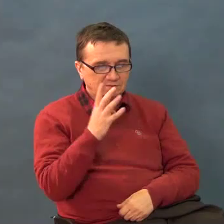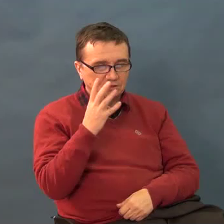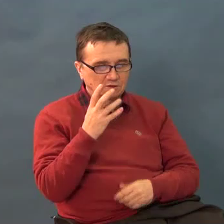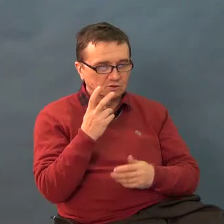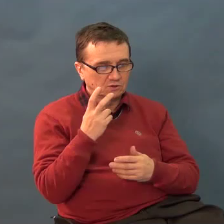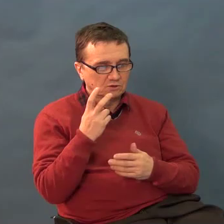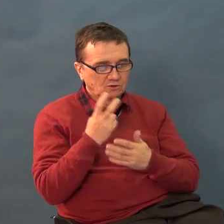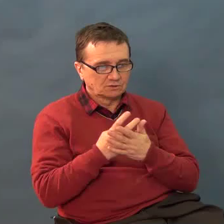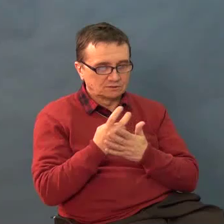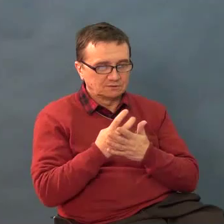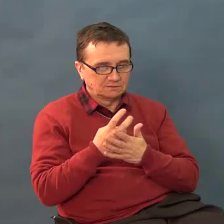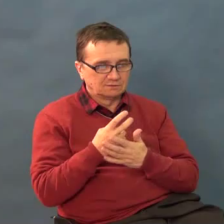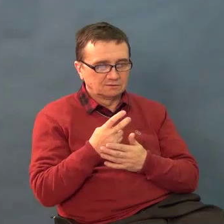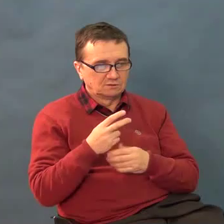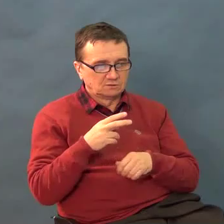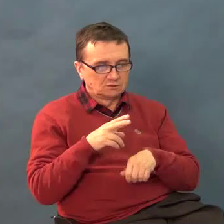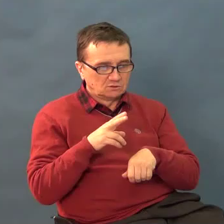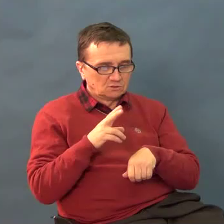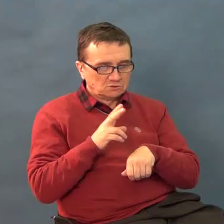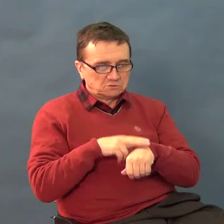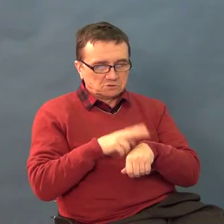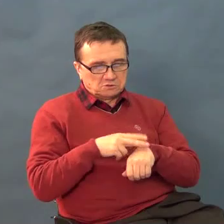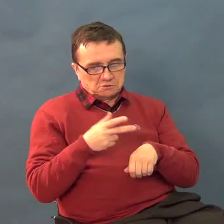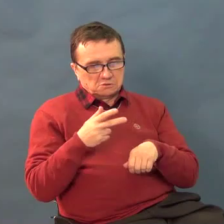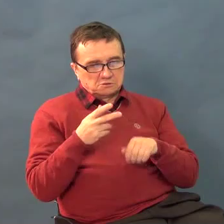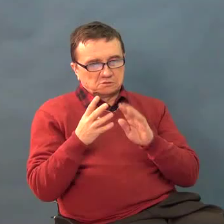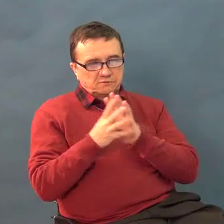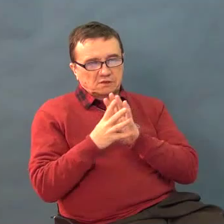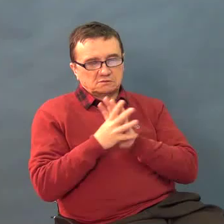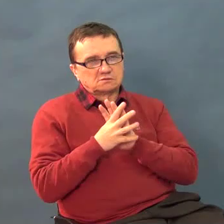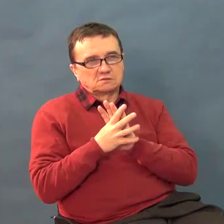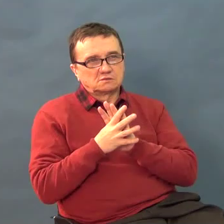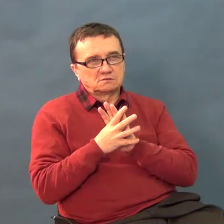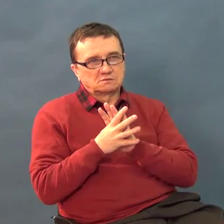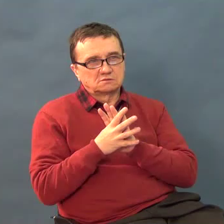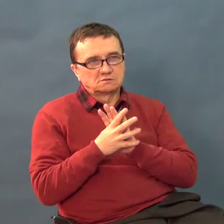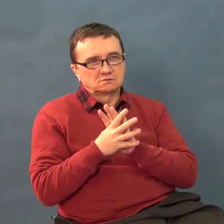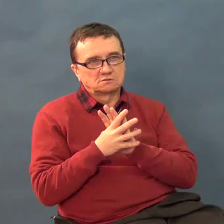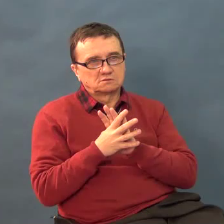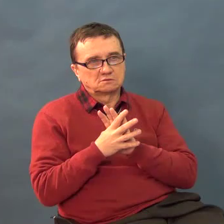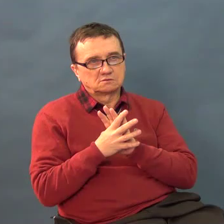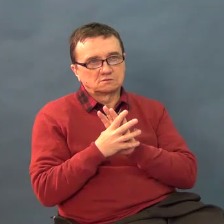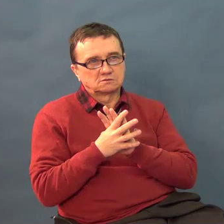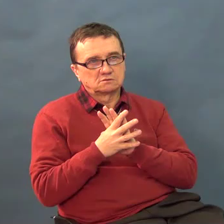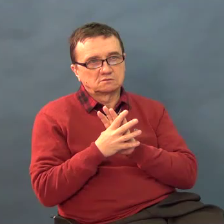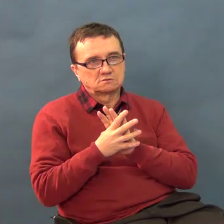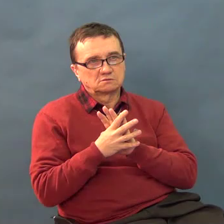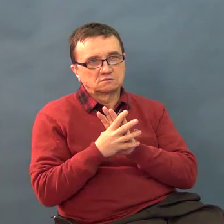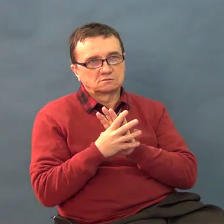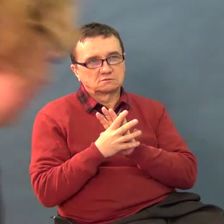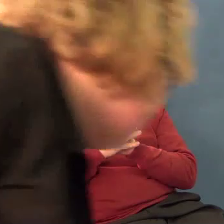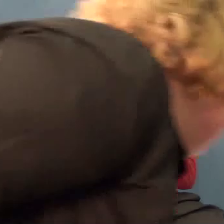Czwartego lutego o godzinie dziewiętnastej.